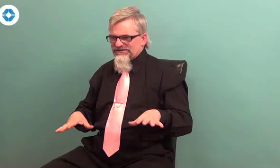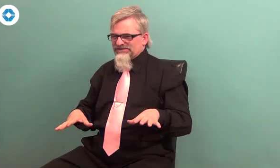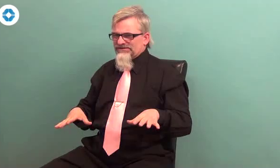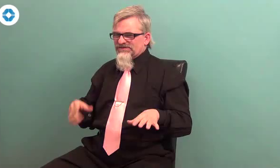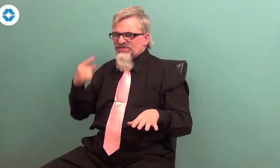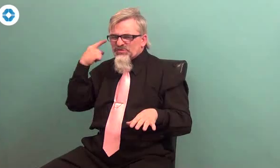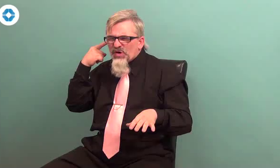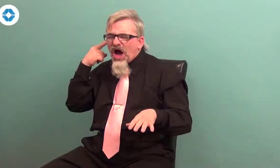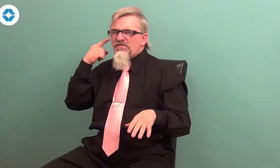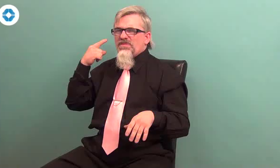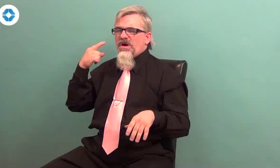Nasłuchują.